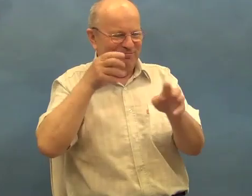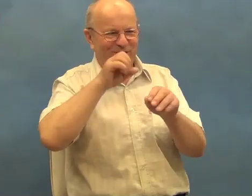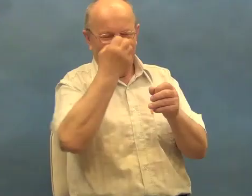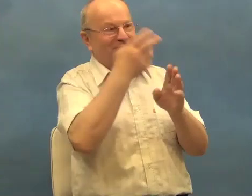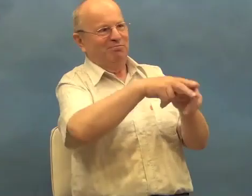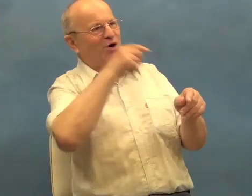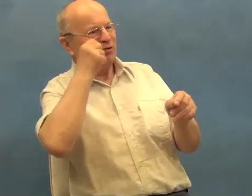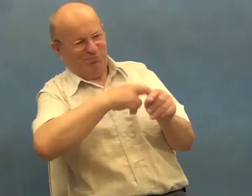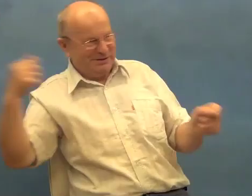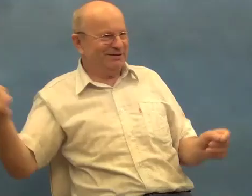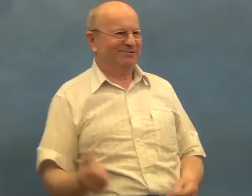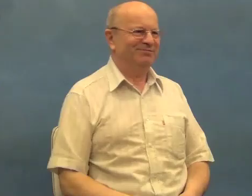Kot dostaje strumieniem wody w pysk i upada do tyłu.